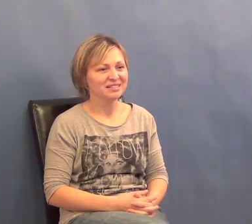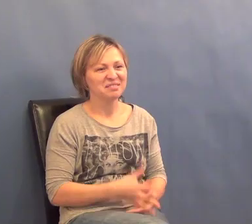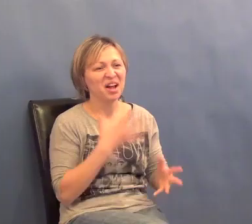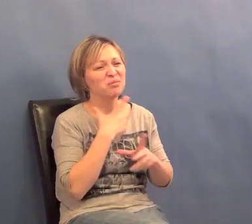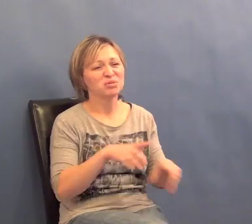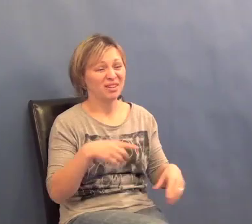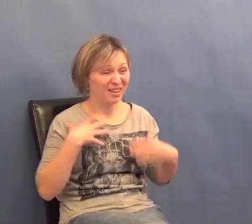Nie mam czasu.